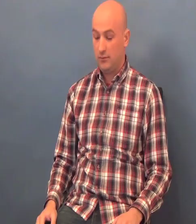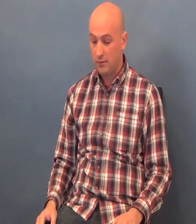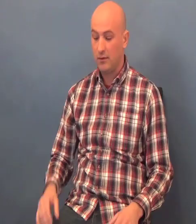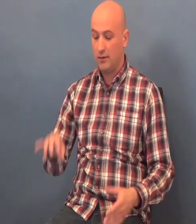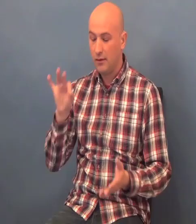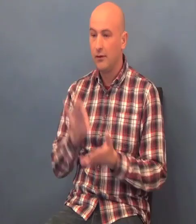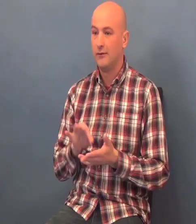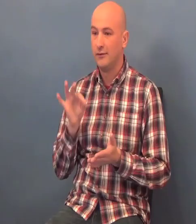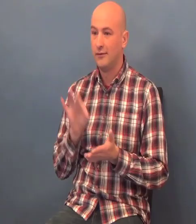Akurat, akurat.